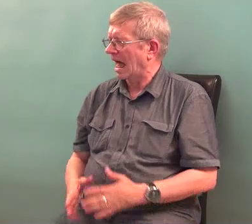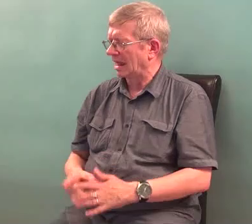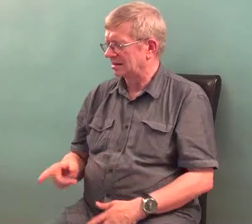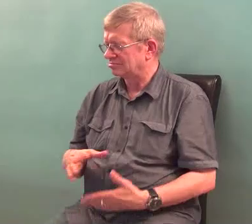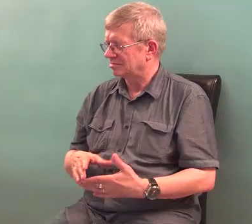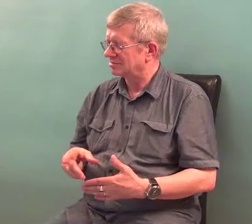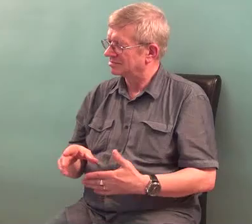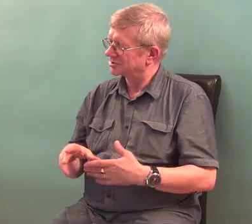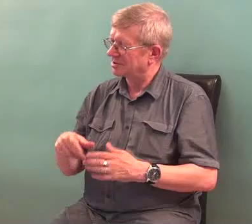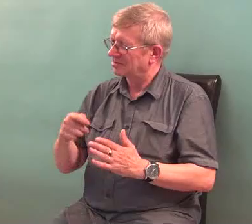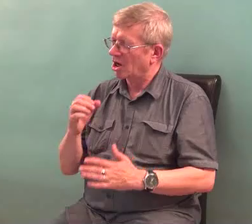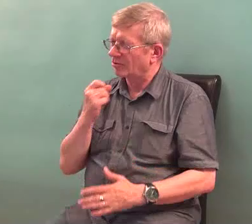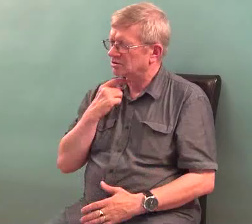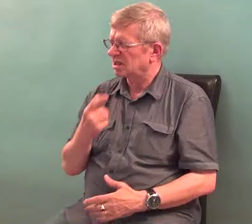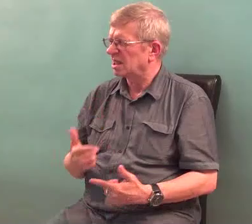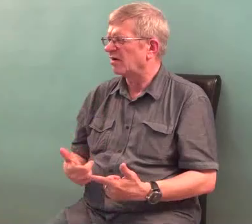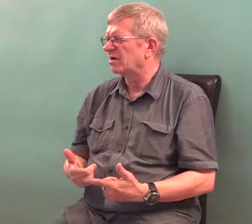Prosić o film o wódce nie wypada.